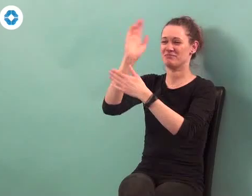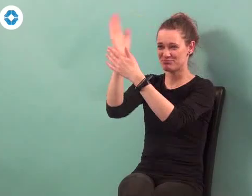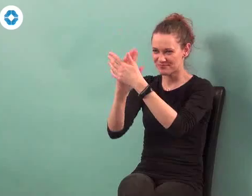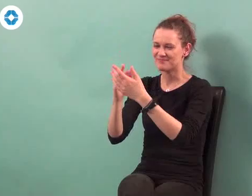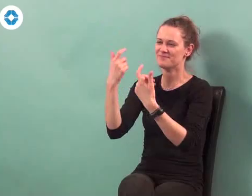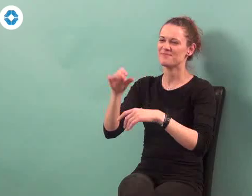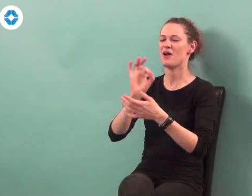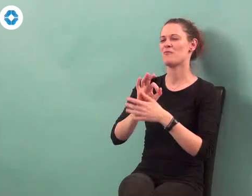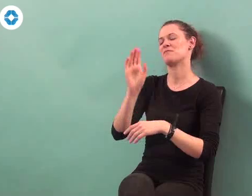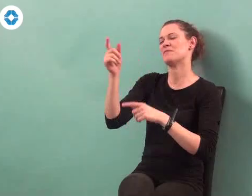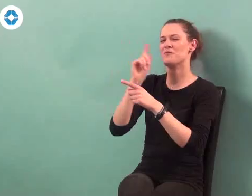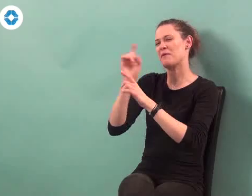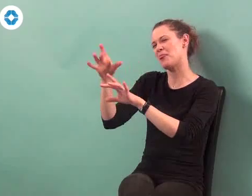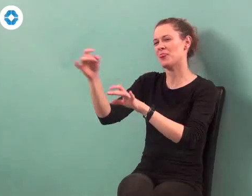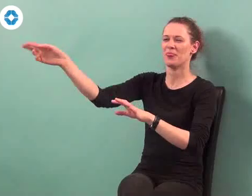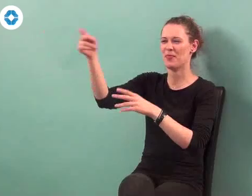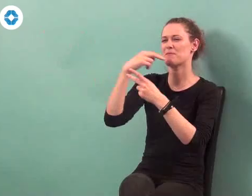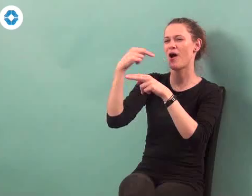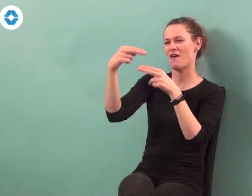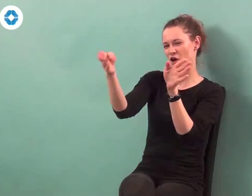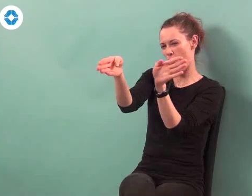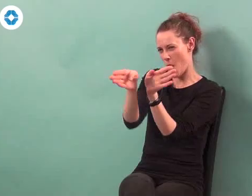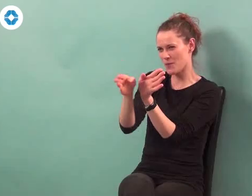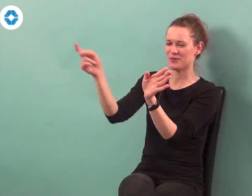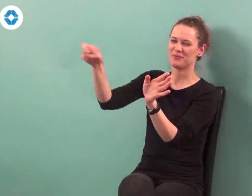A ten chłopak biegnie z powrotem na róg.